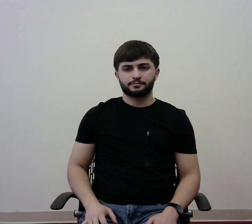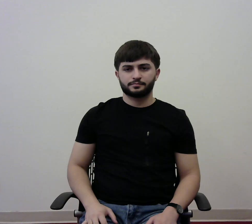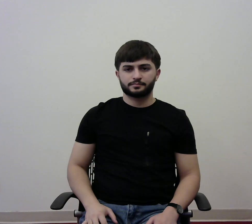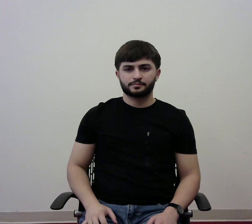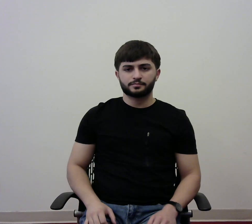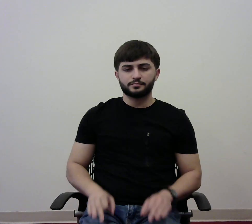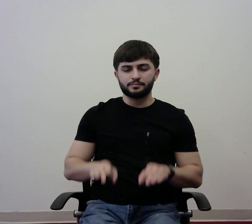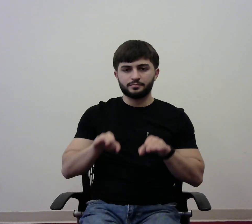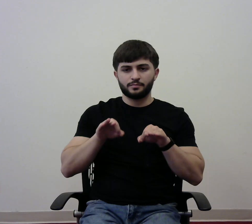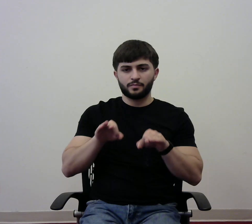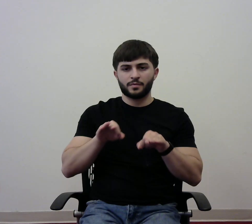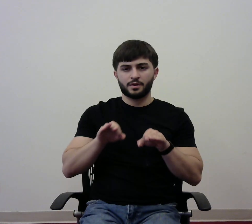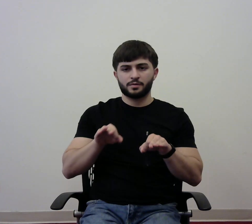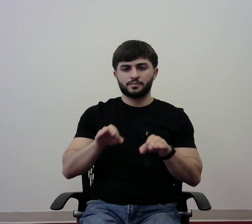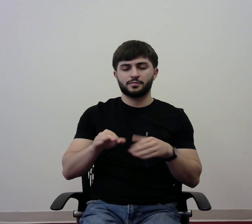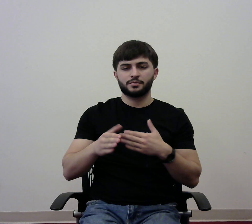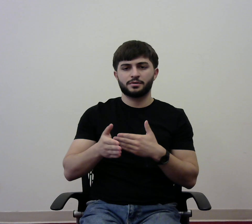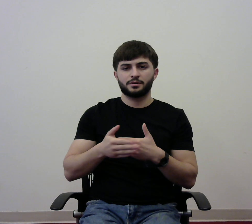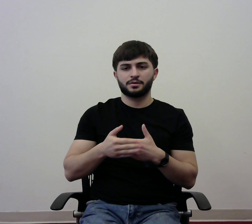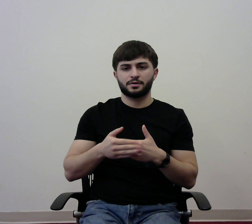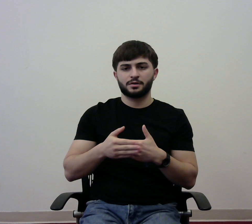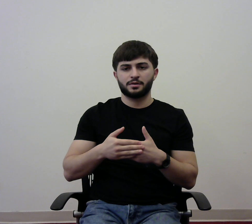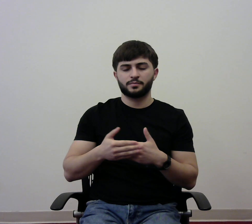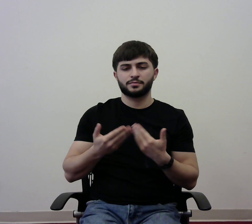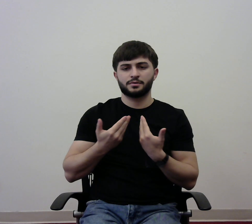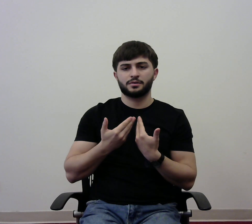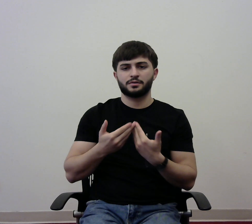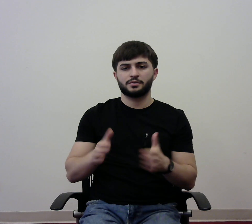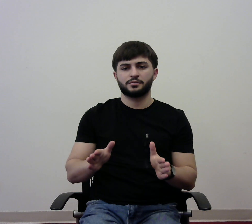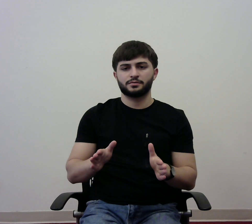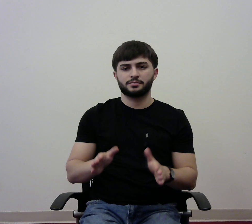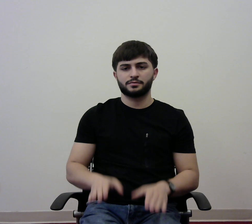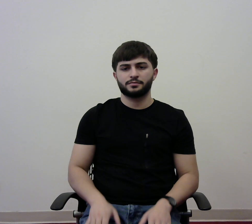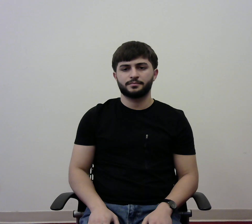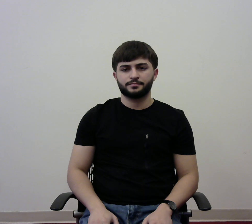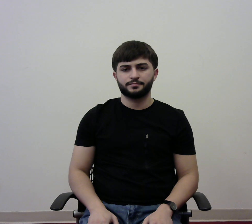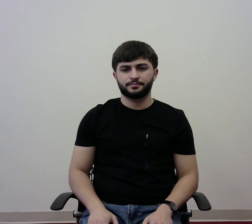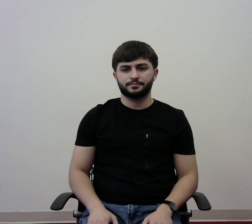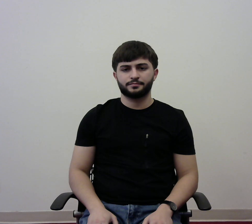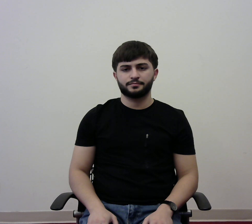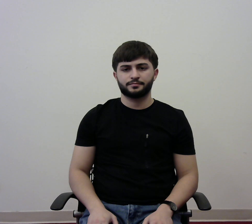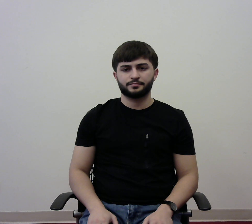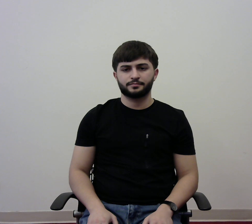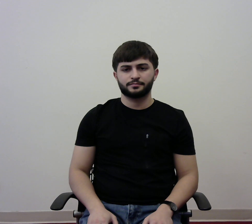Maşının qapısı açıqdır